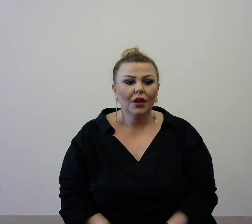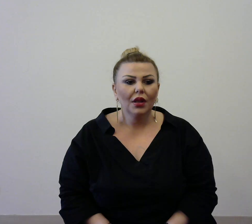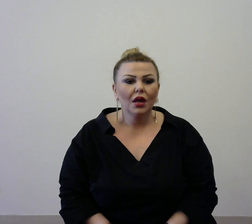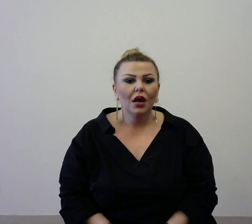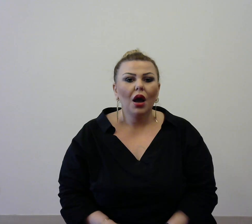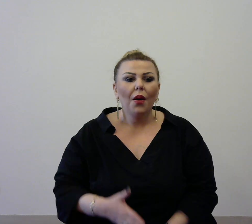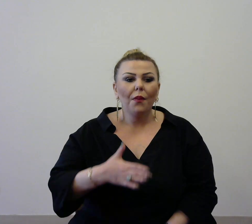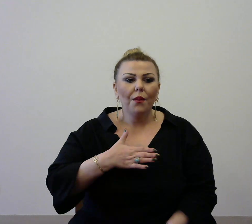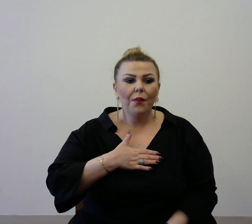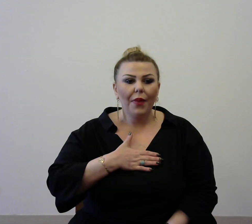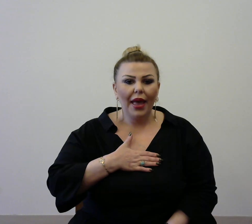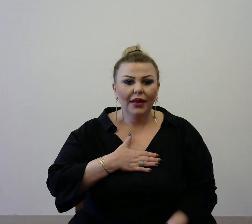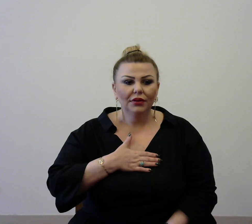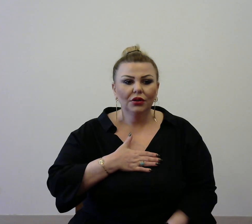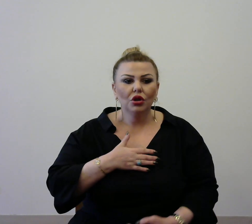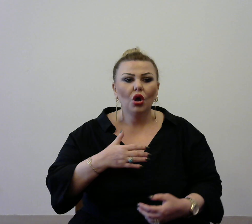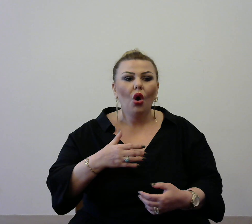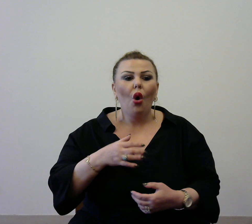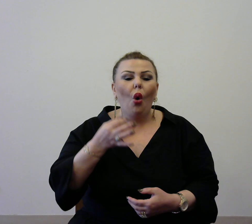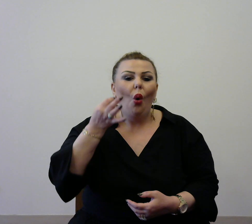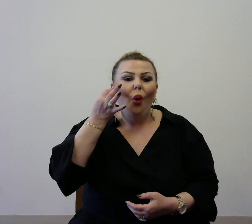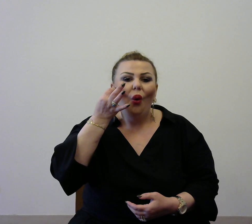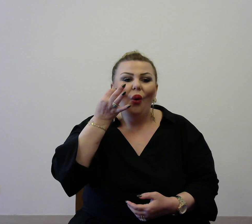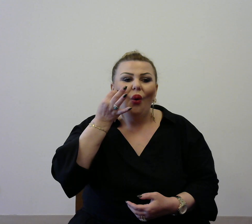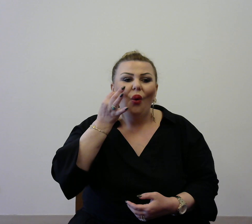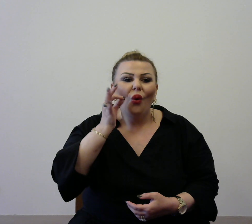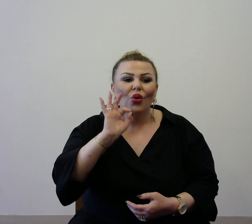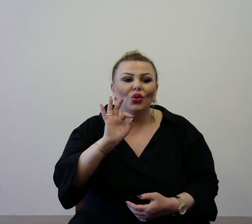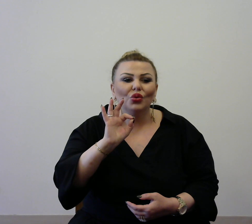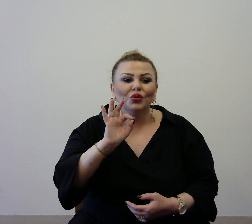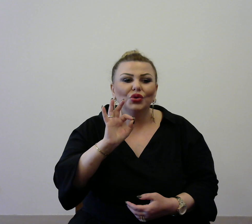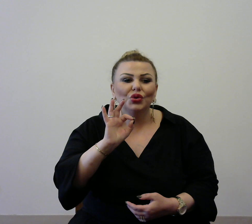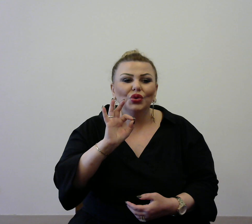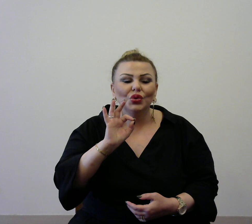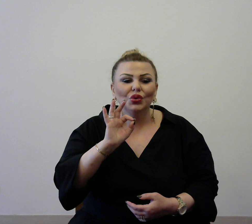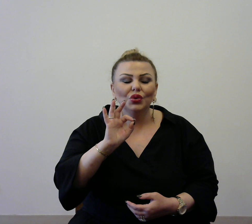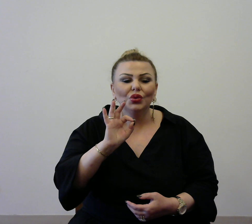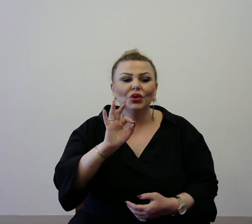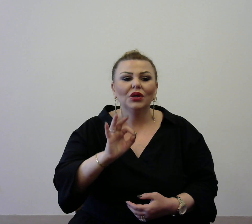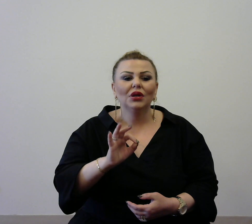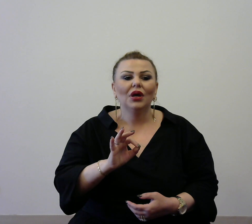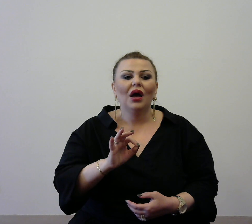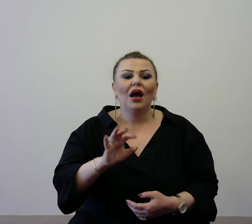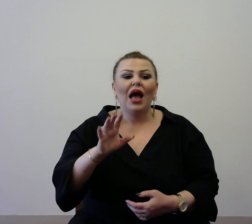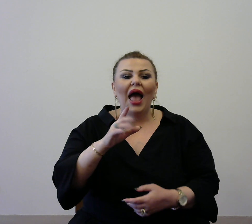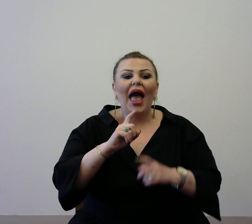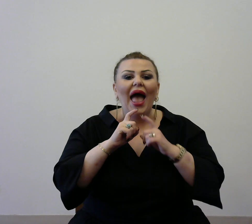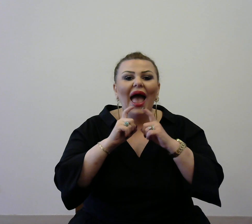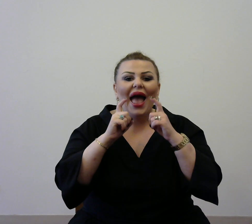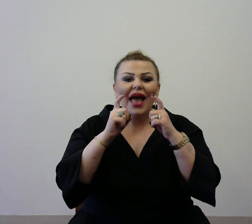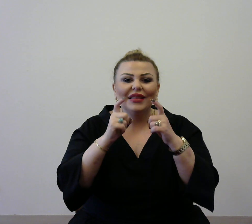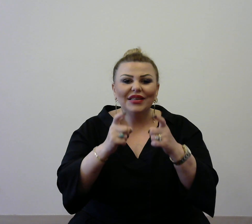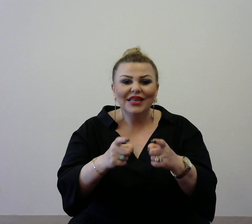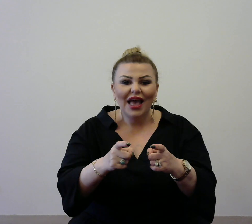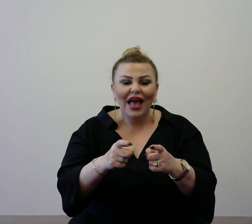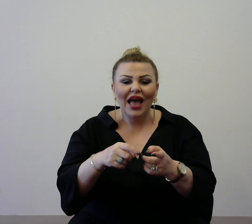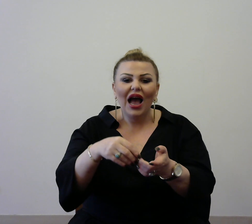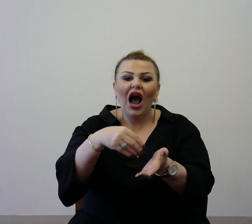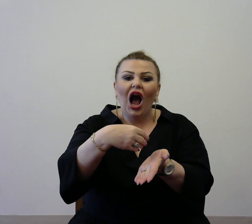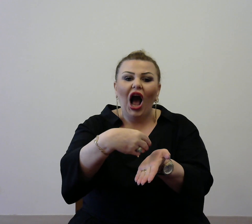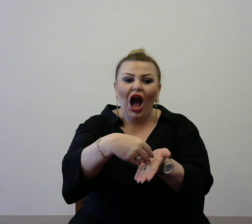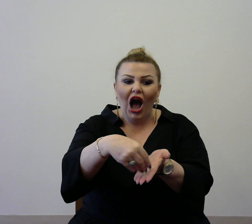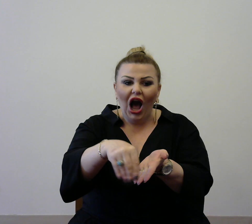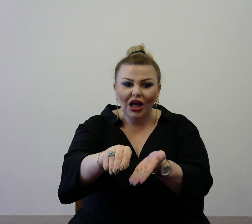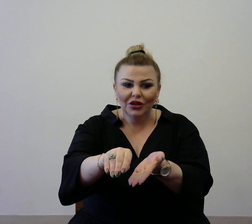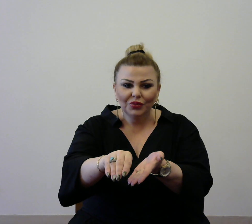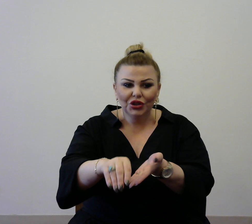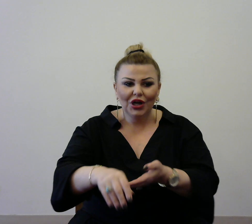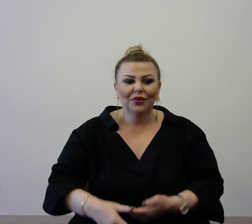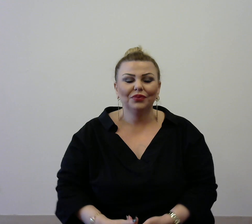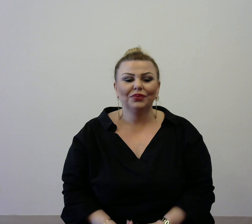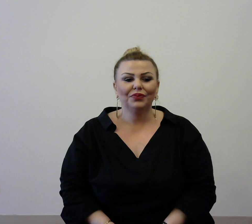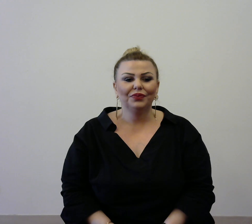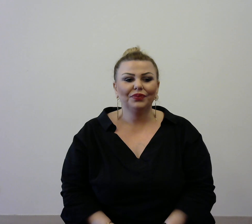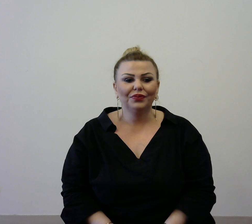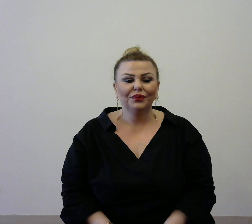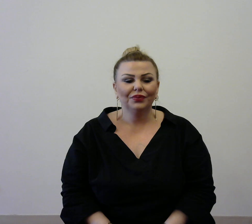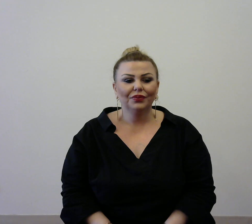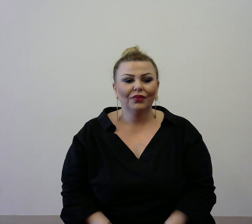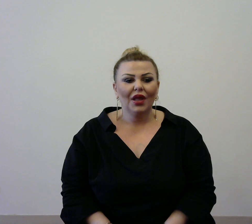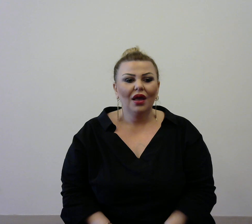Mən oğlum üçün hədiyyə almışam